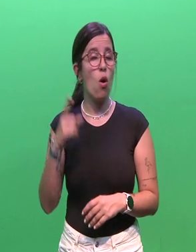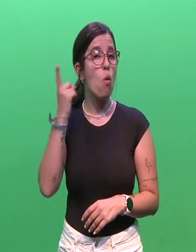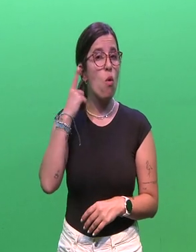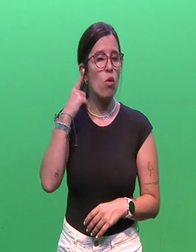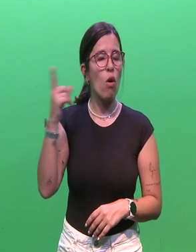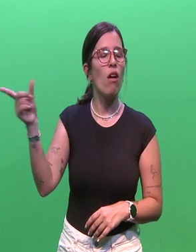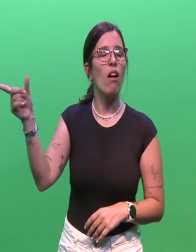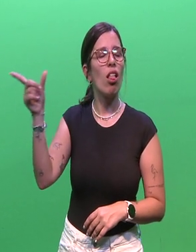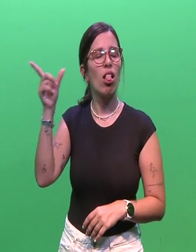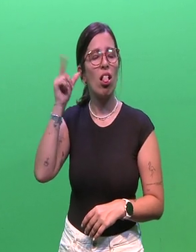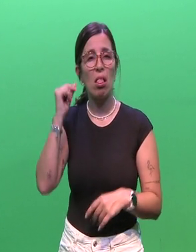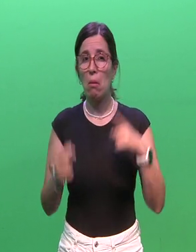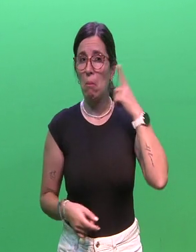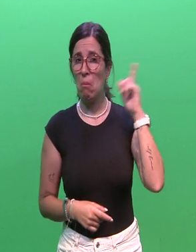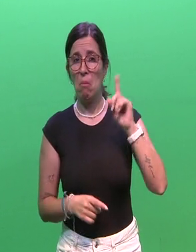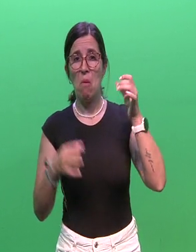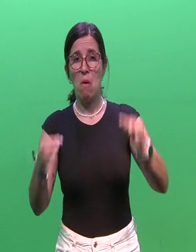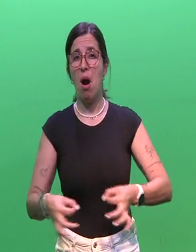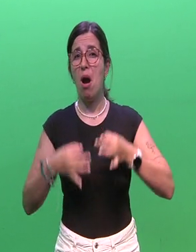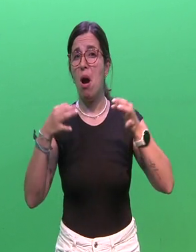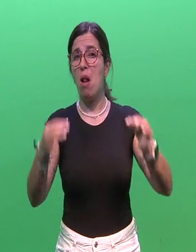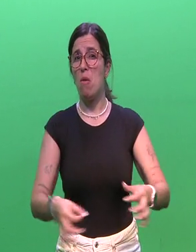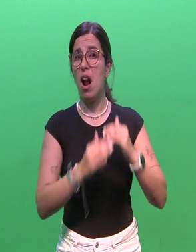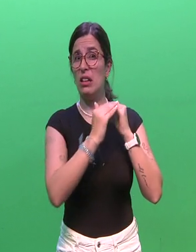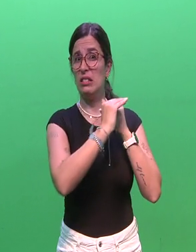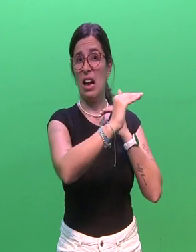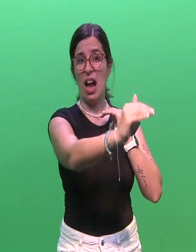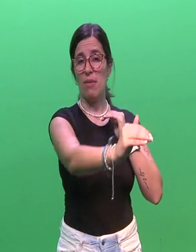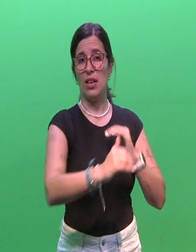De l'orella dreta sí que perdut audició, però de l'orella esquerra no, estic estable.